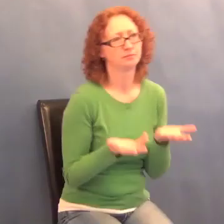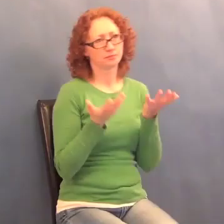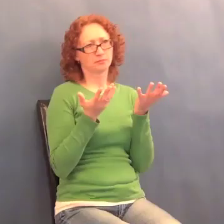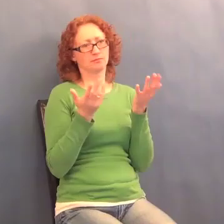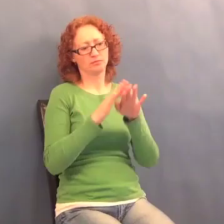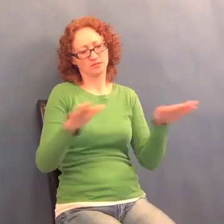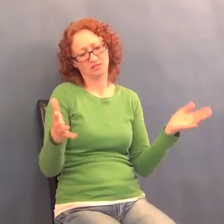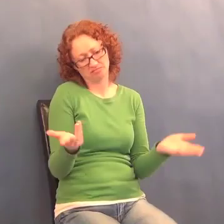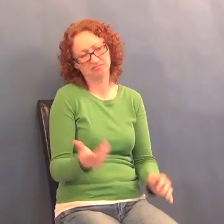Dla bezpieczeństwa.